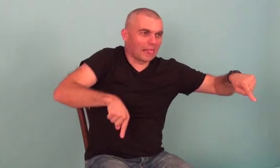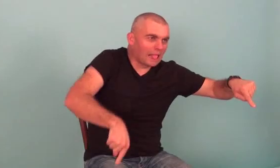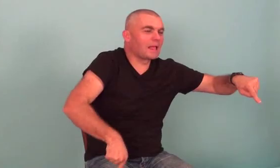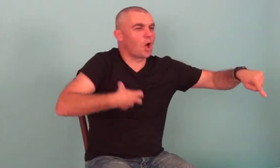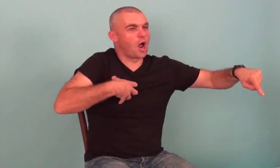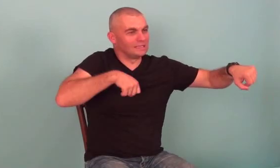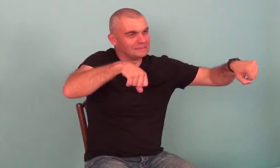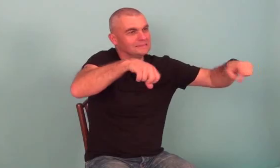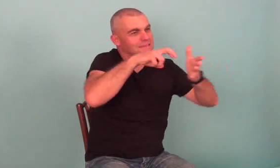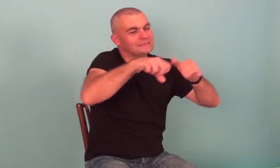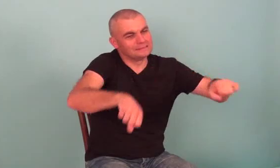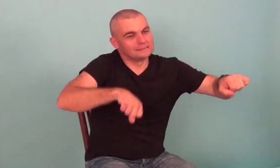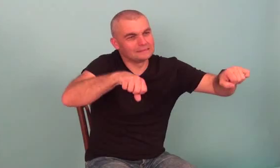Boli go noga, idzie kulejąc.